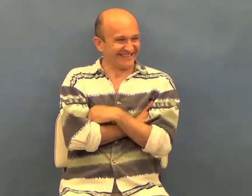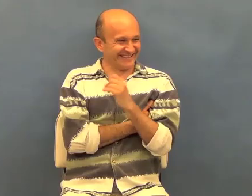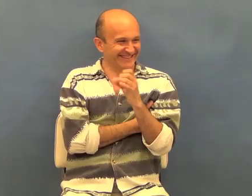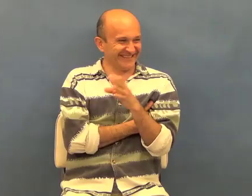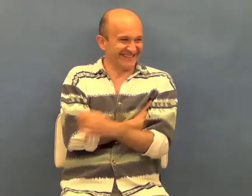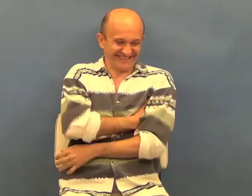Tak.